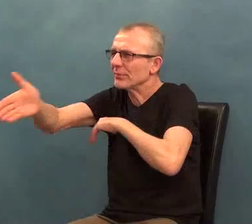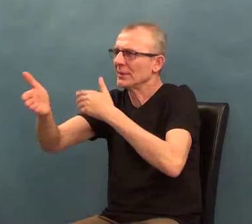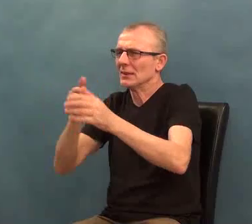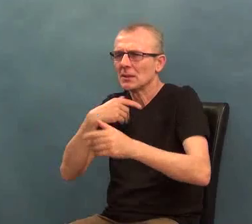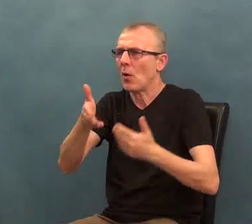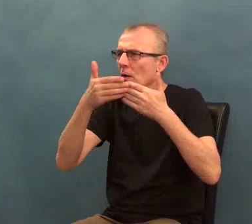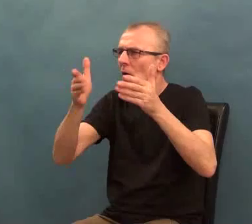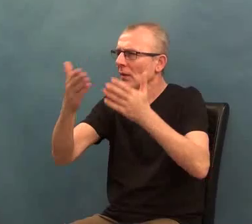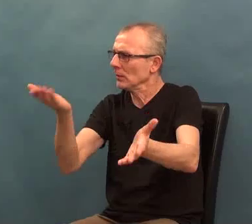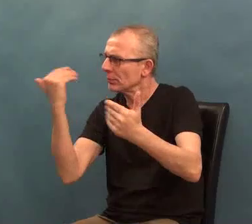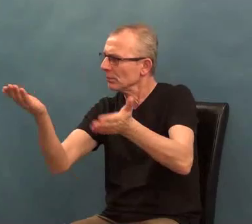Wszyscy otwierali drzwi i wychodzili ze swoich pokojów.